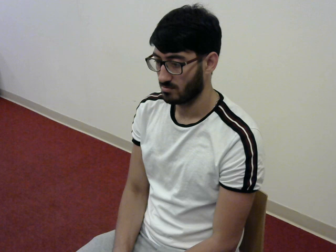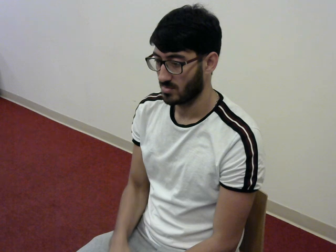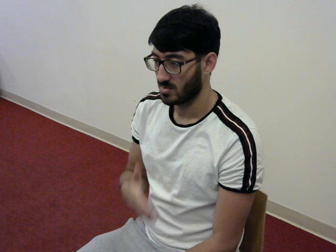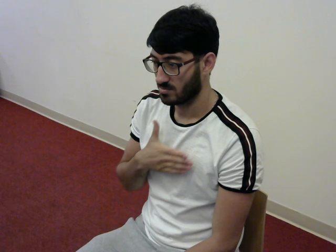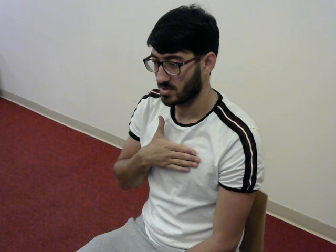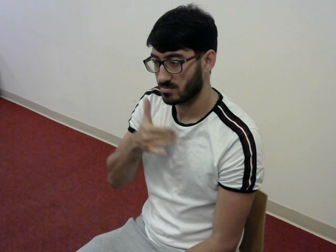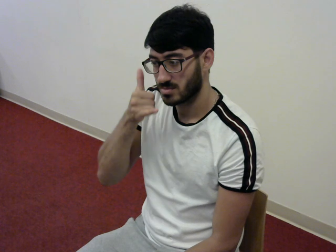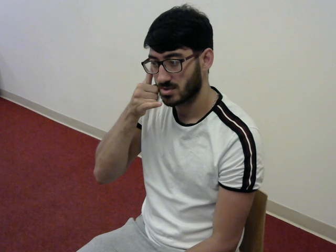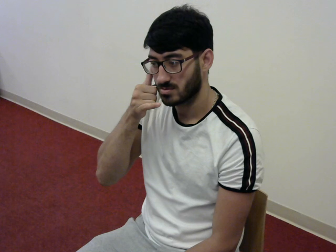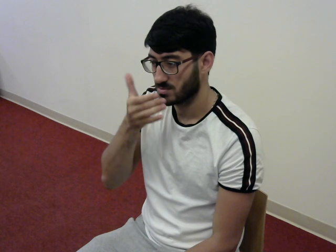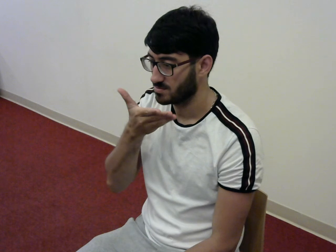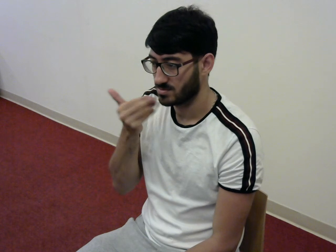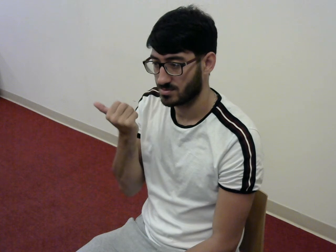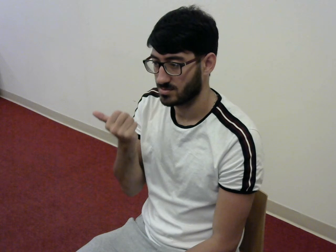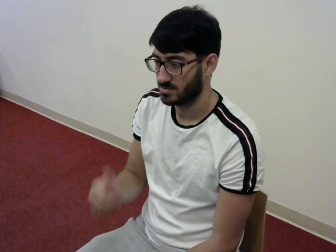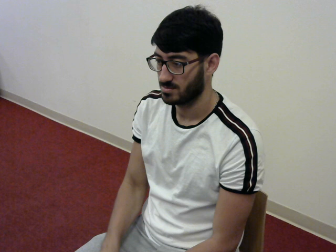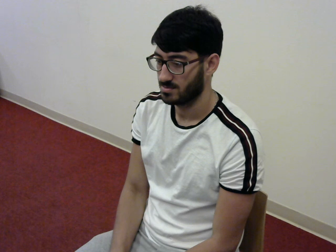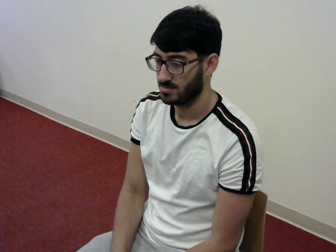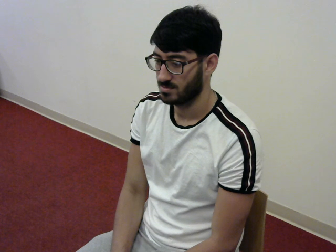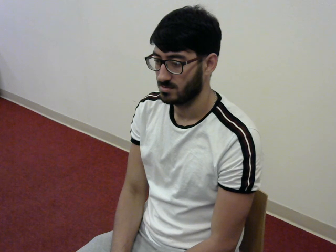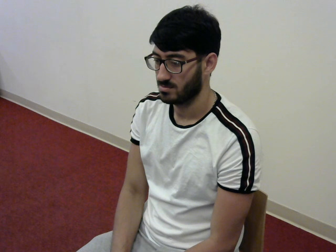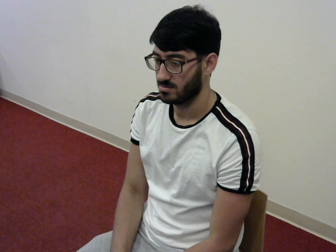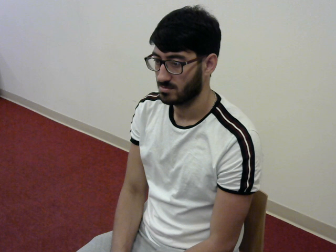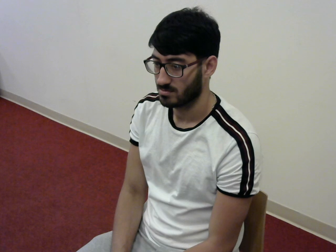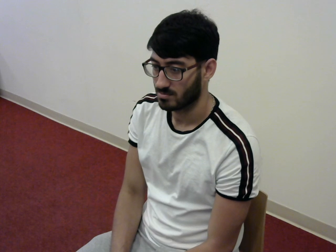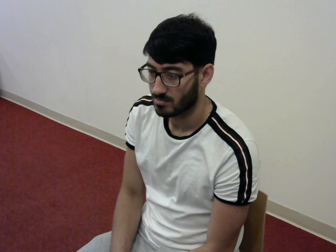Mənim telefonum yoxdur